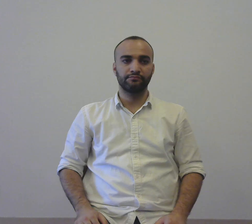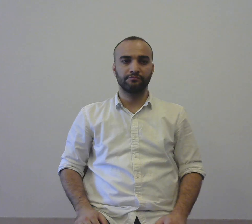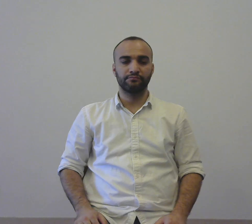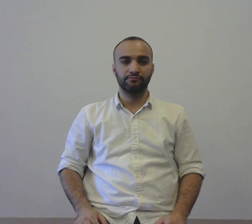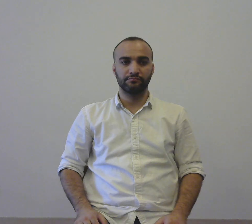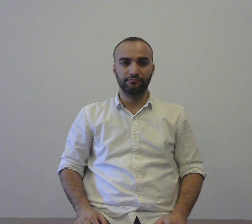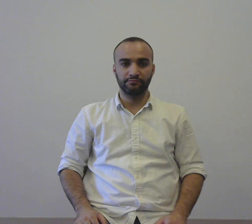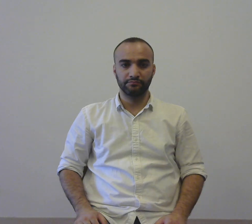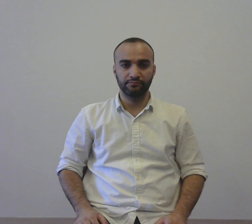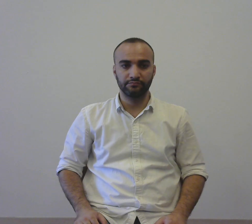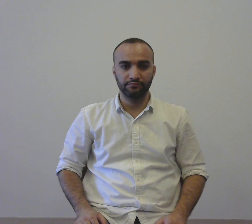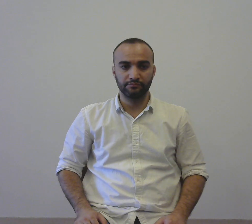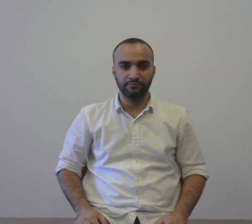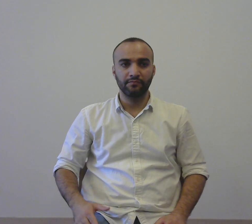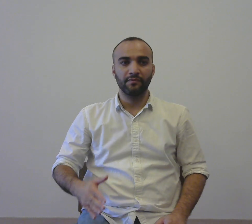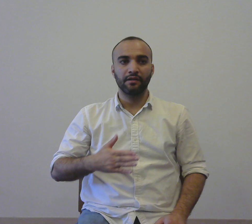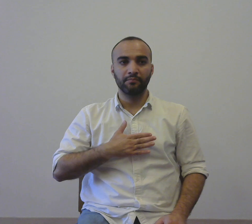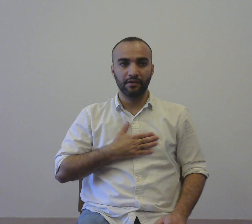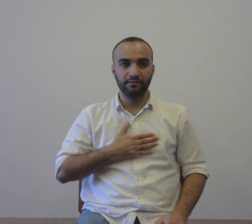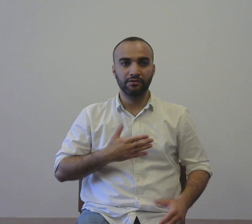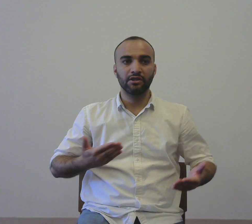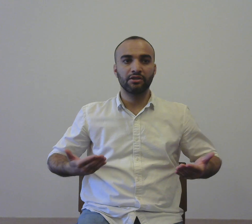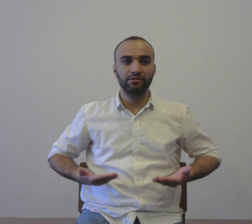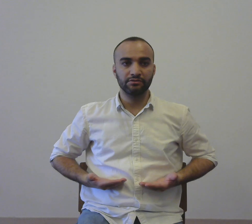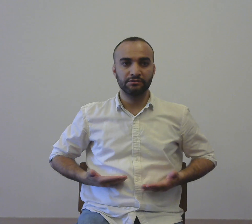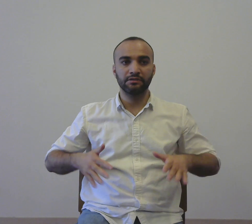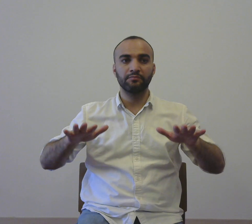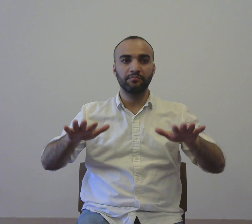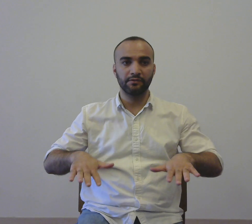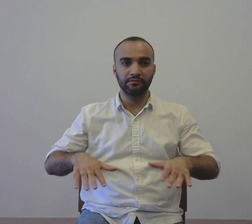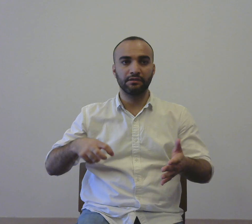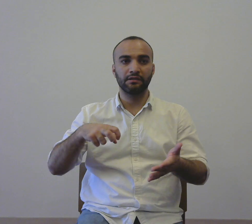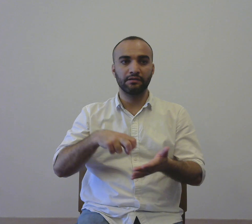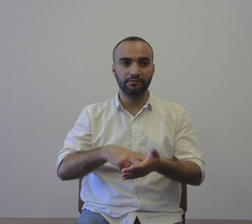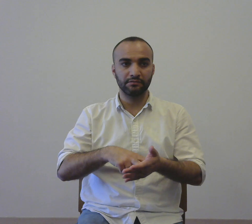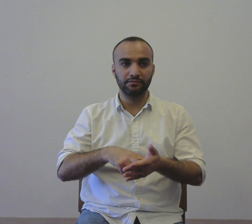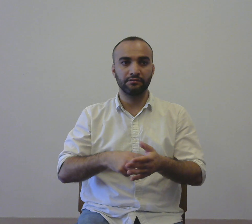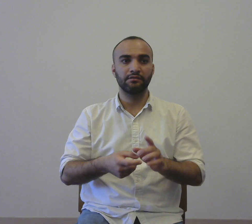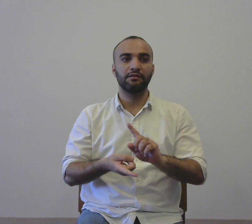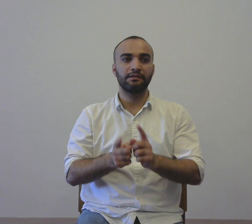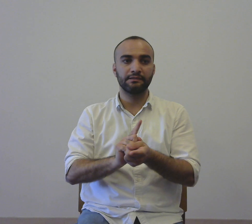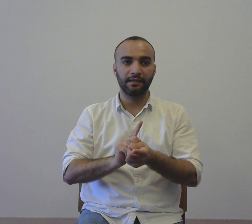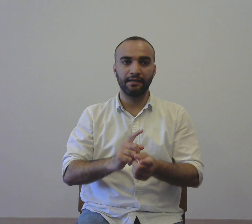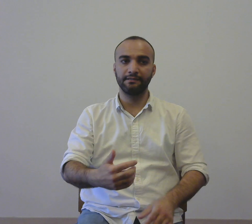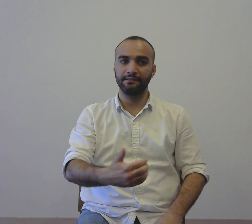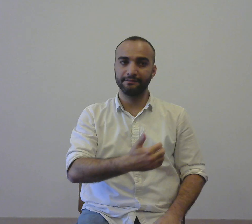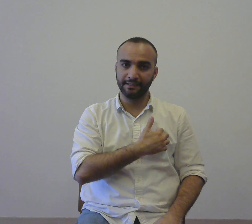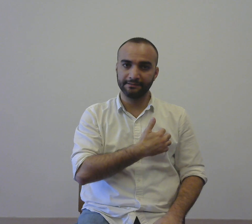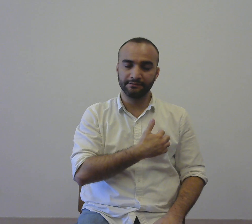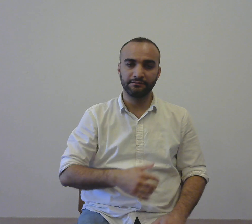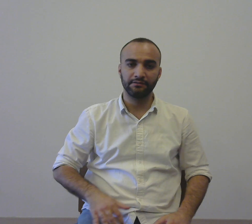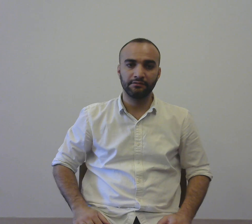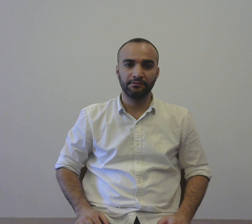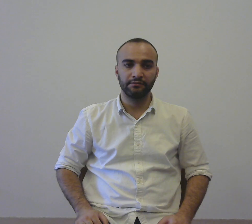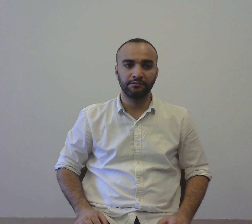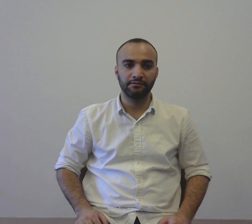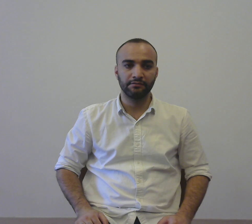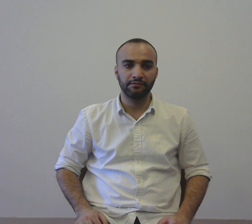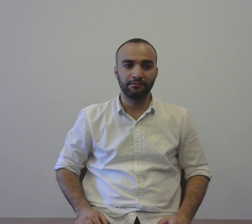Mən yaşayış yeri qeydiyyatımı dəyişmək istəyirəm